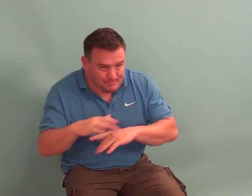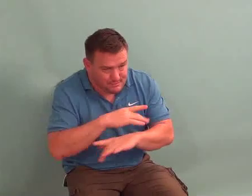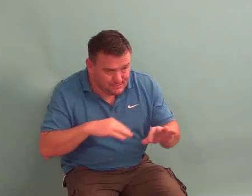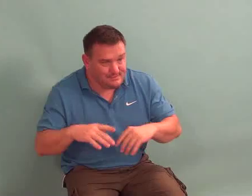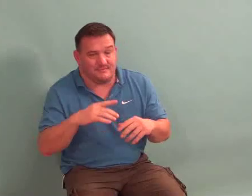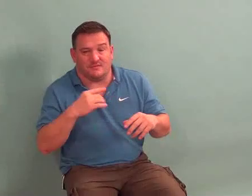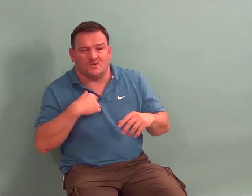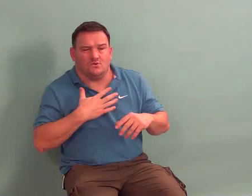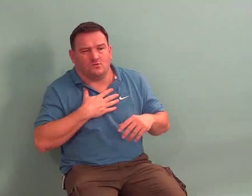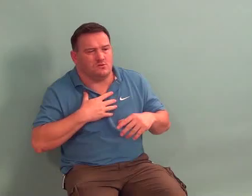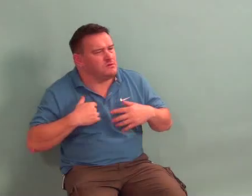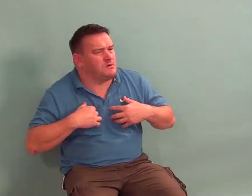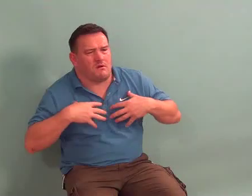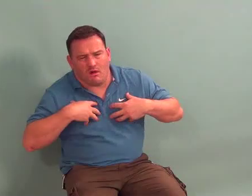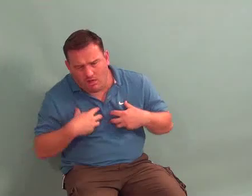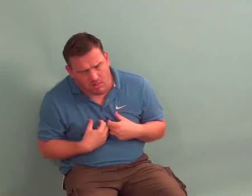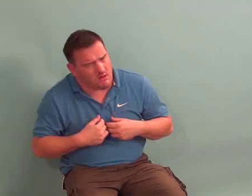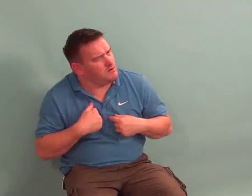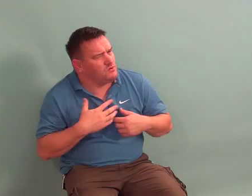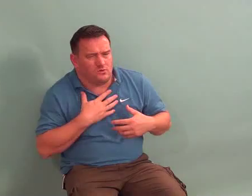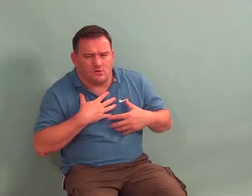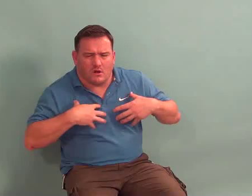Ja poczułem się zmęczony.